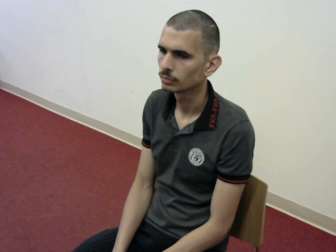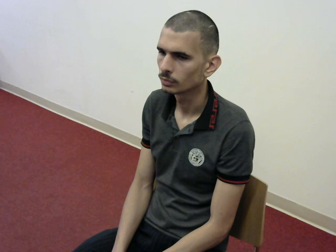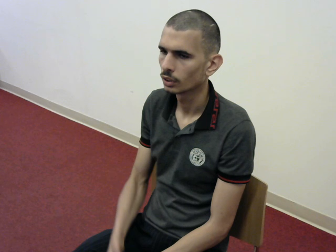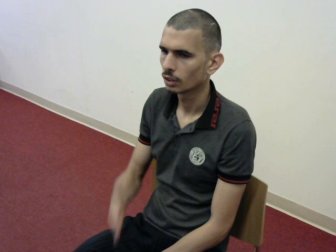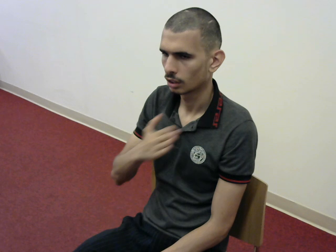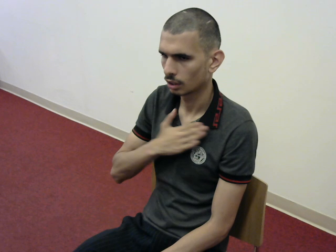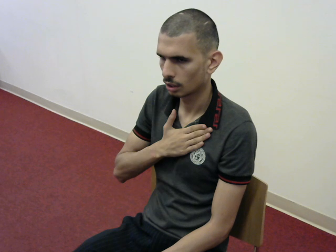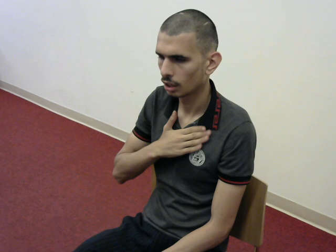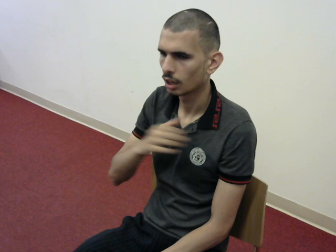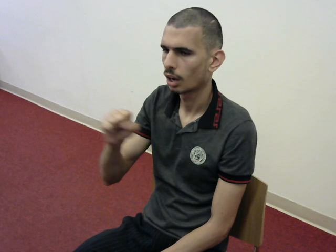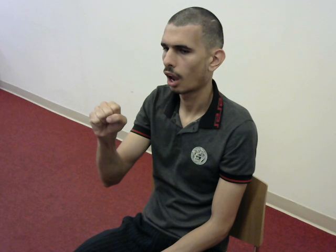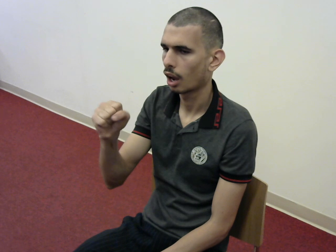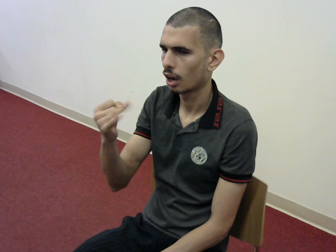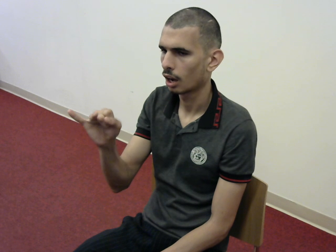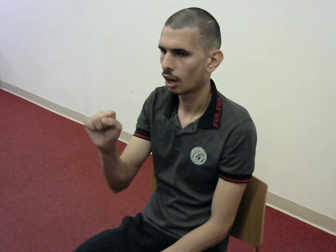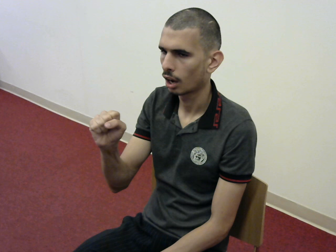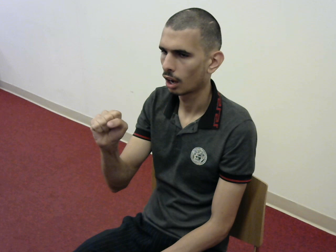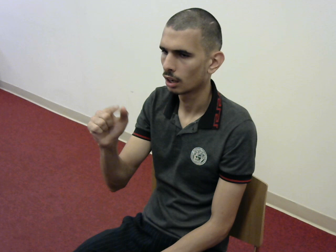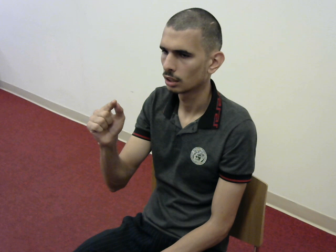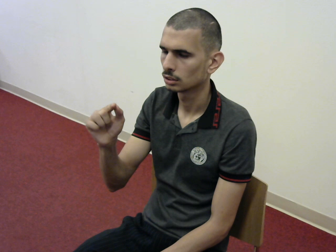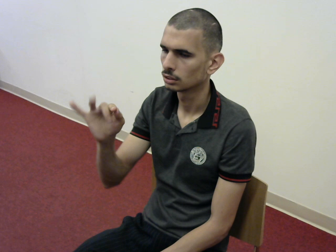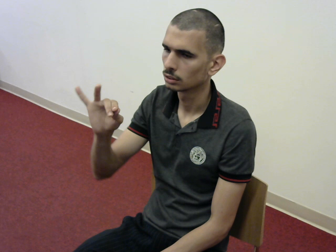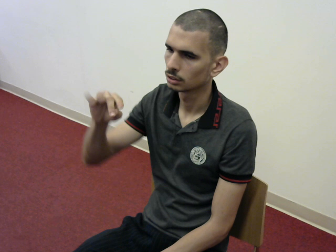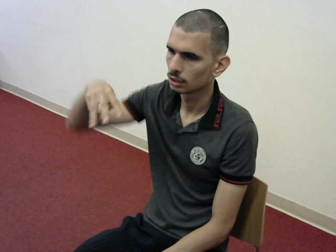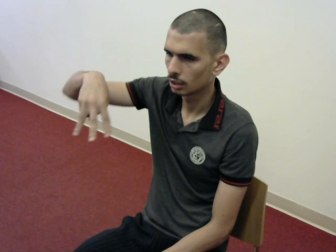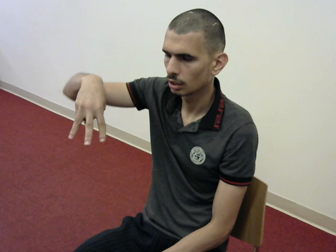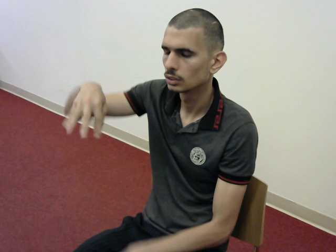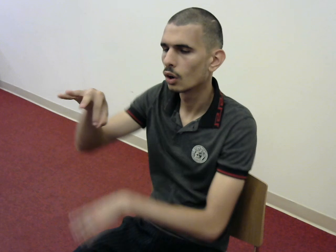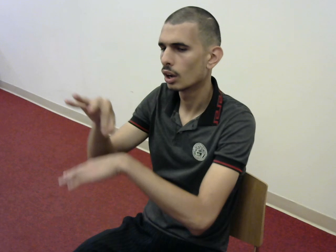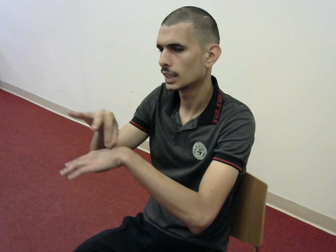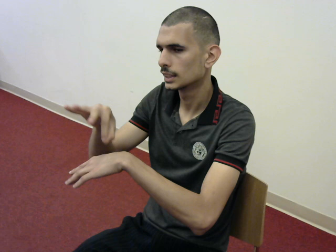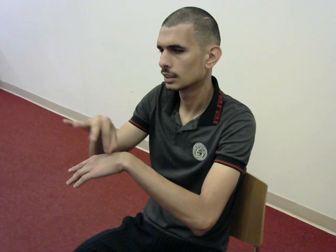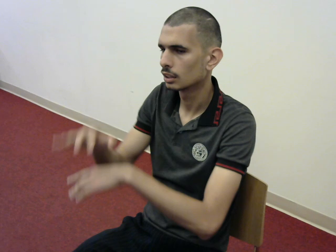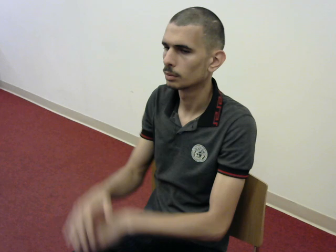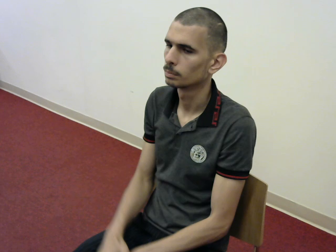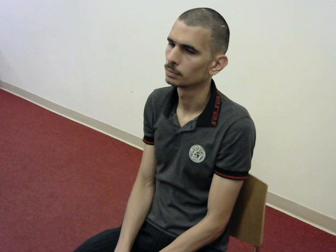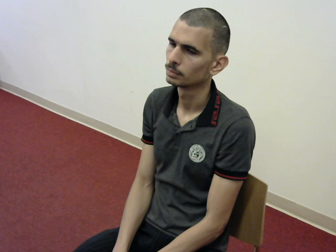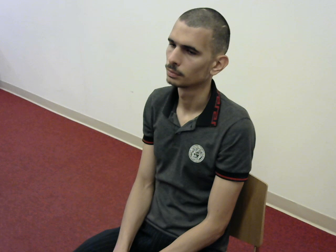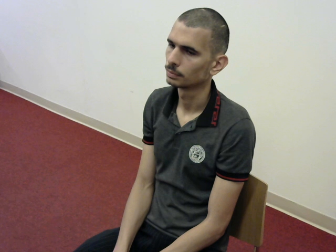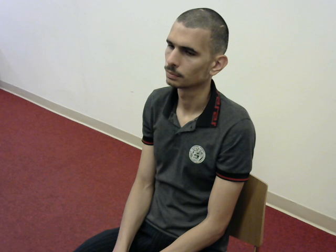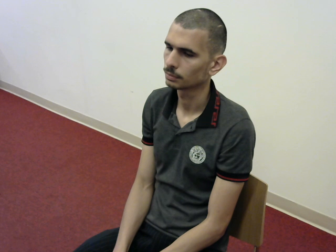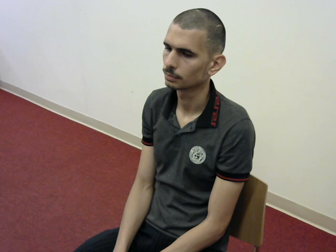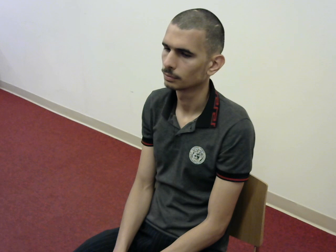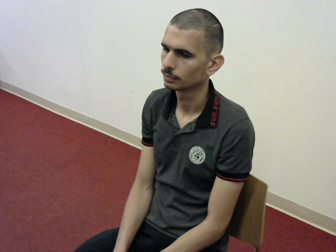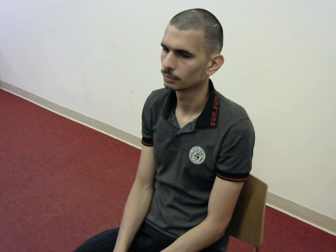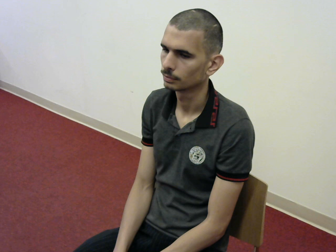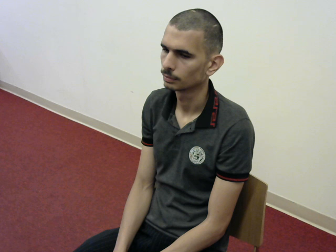Mənim ayağım ağrıyır